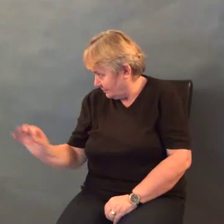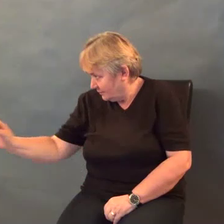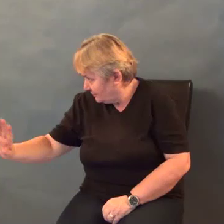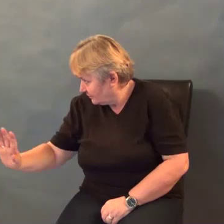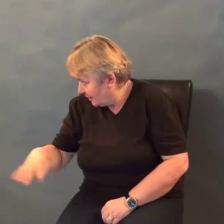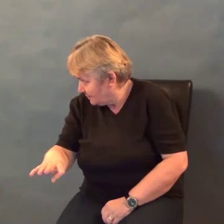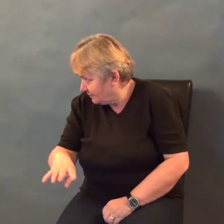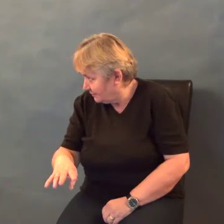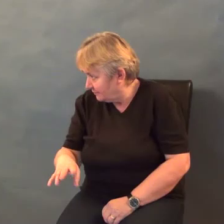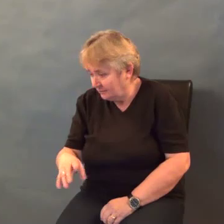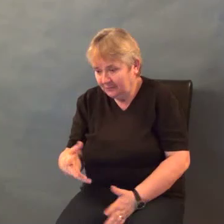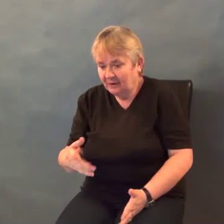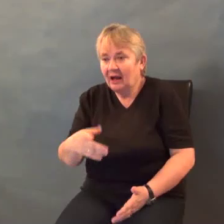Dobrze czy nie?